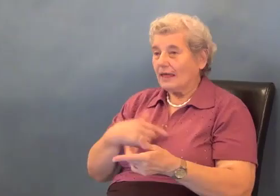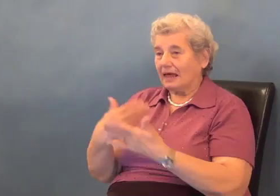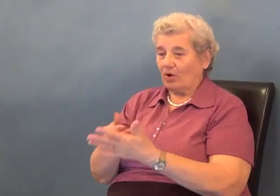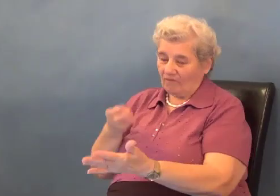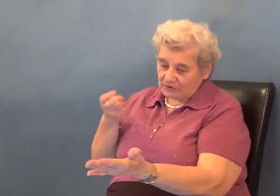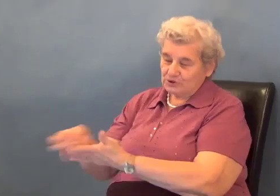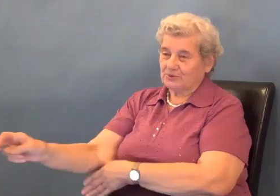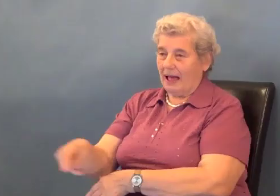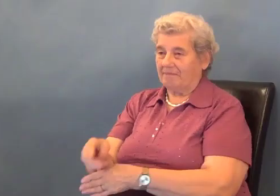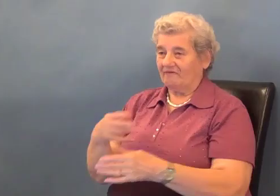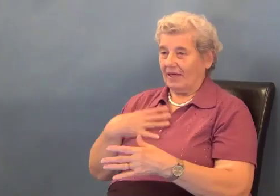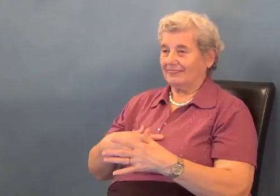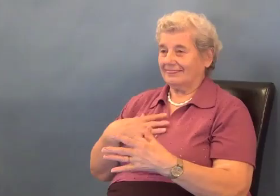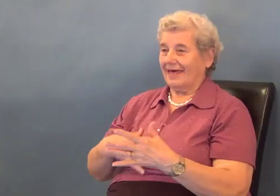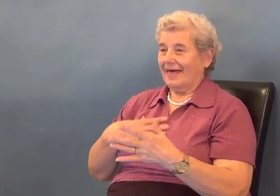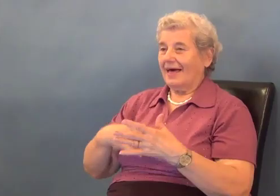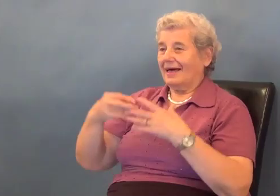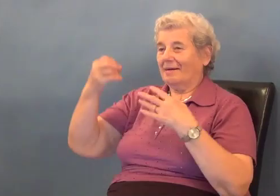To dlatego wyrzuciłam wannę.